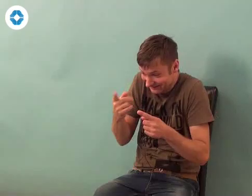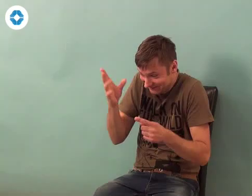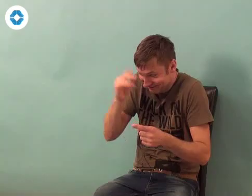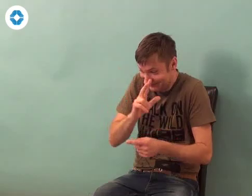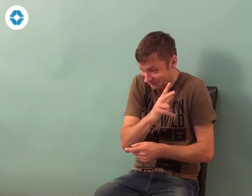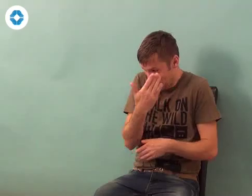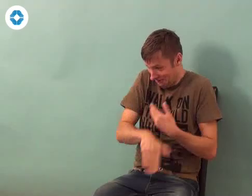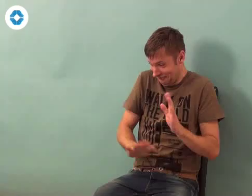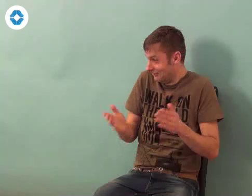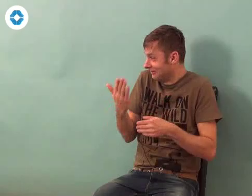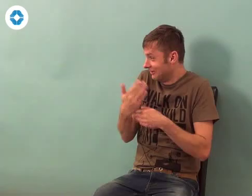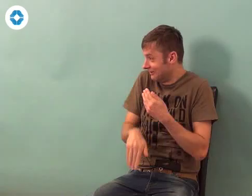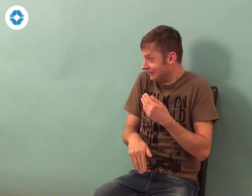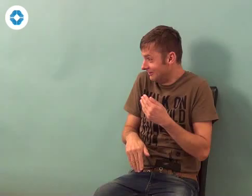No oni szli, i już był koniec, tyle.